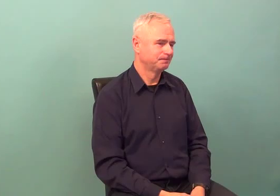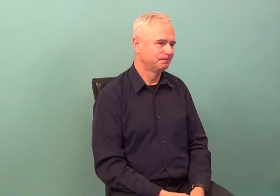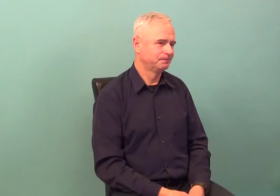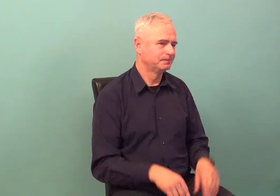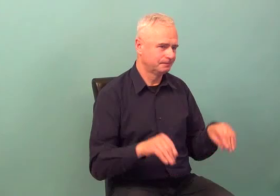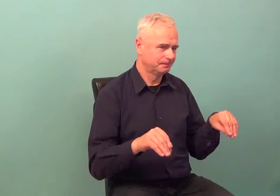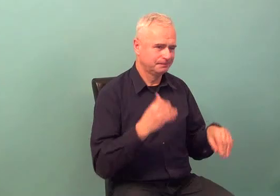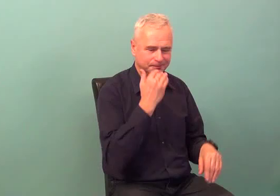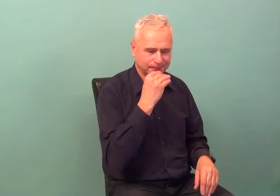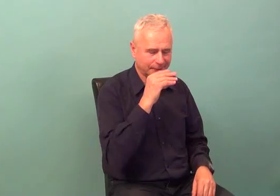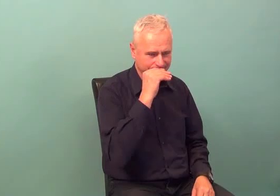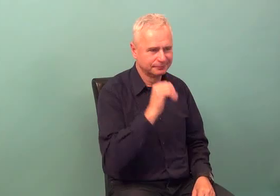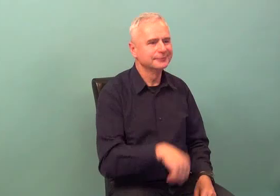Tak, milczeć.